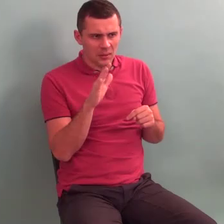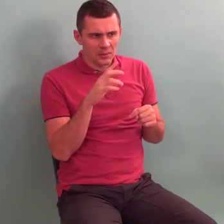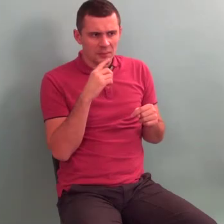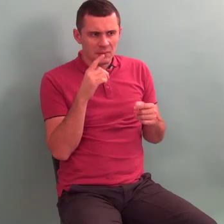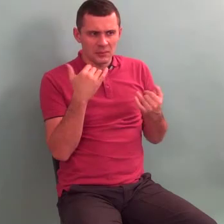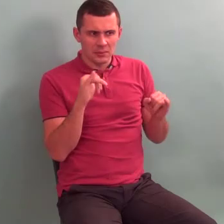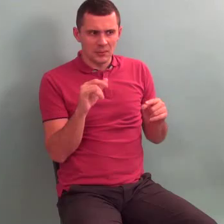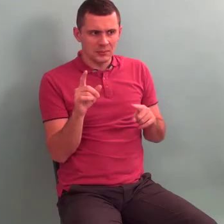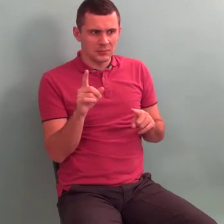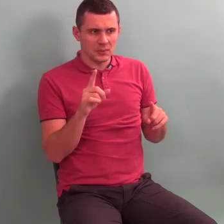To jest jakiś inny znak.